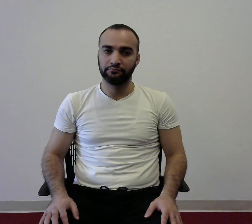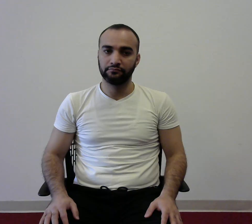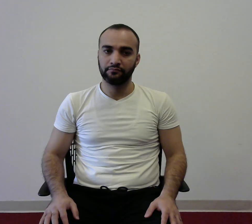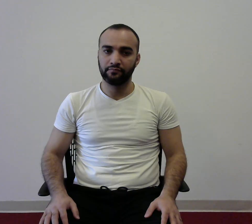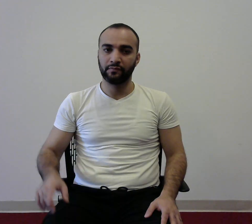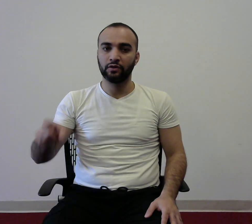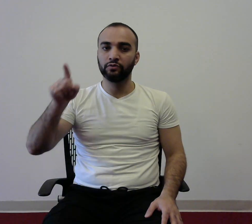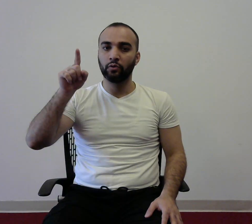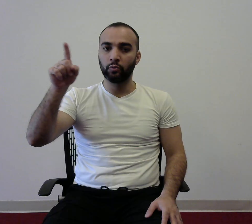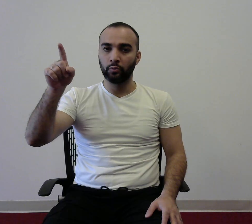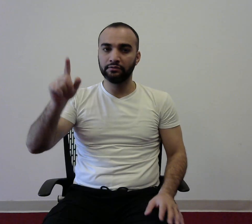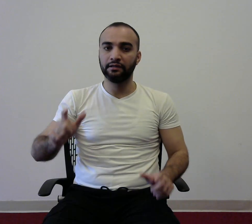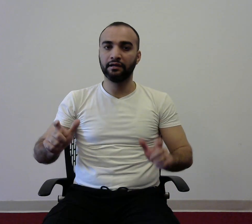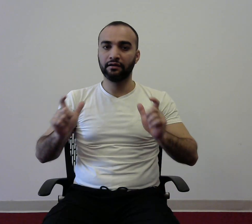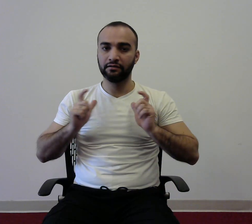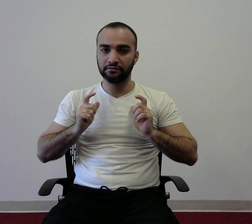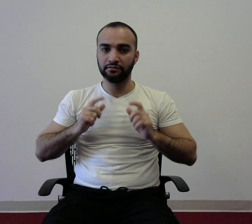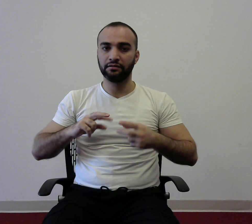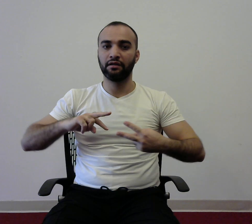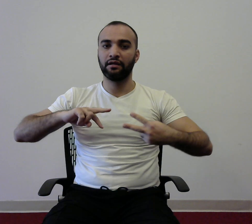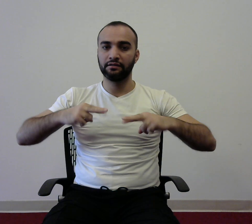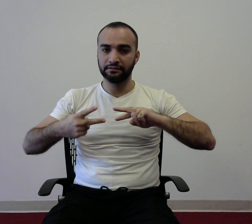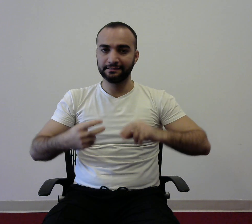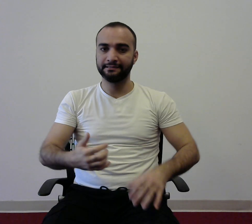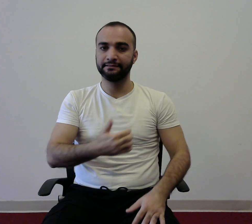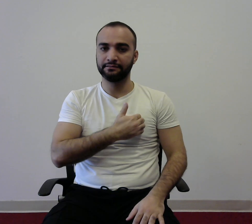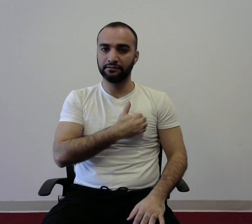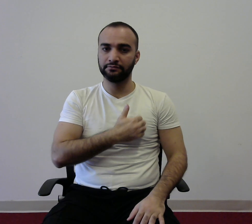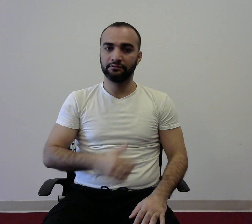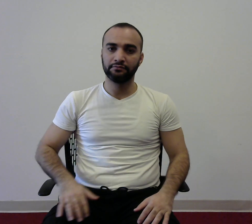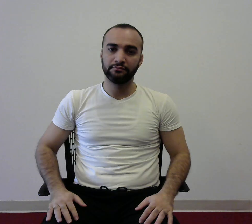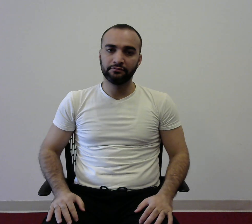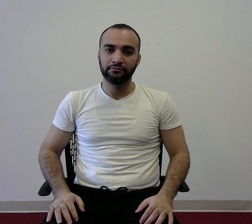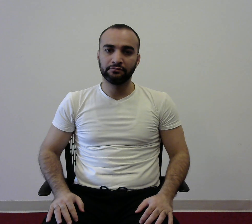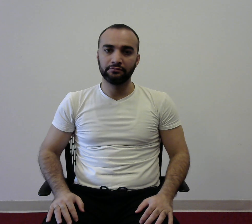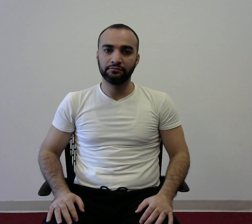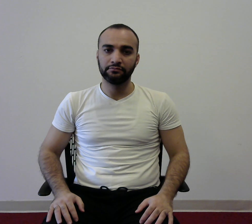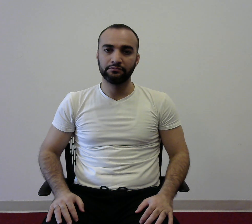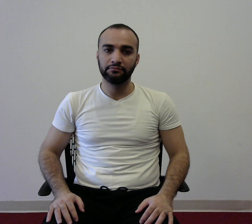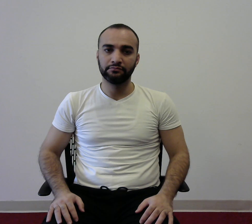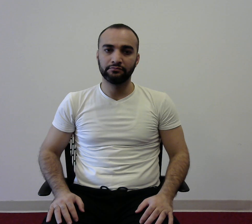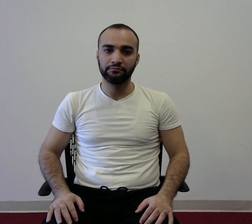O köynəyini dəyişmək istəyir